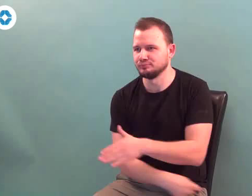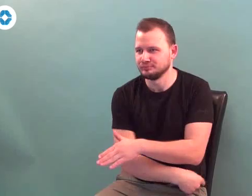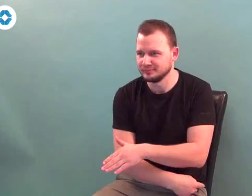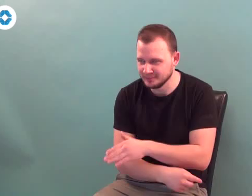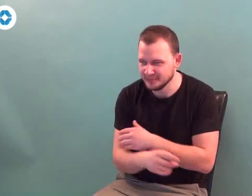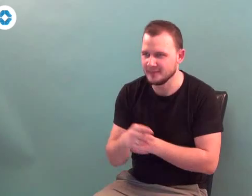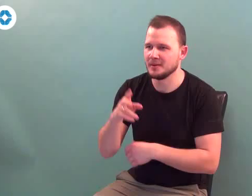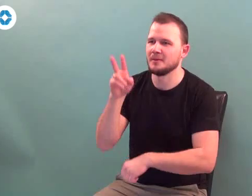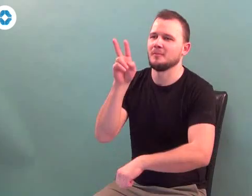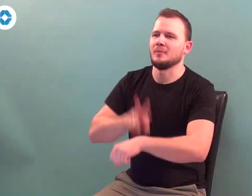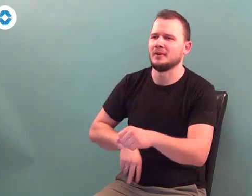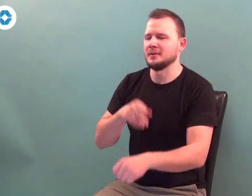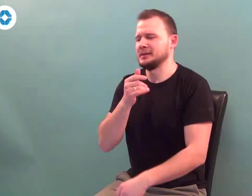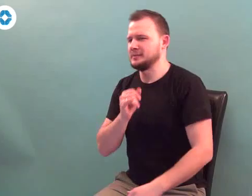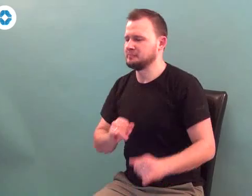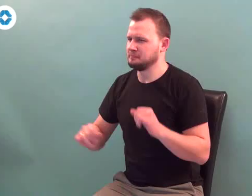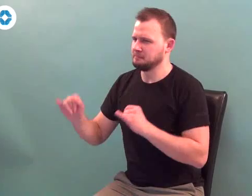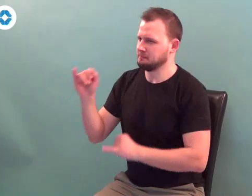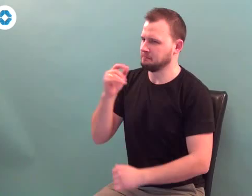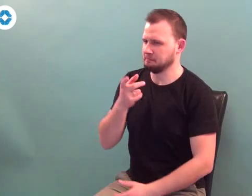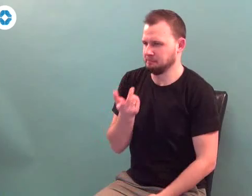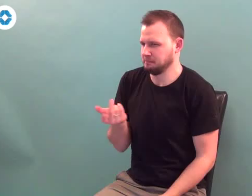Policjant zastanawia się o co chodzi.